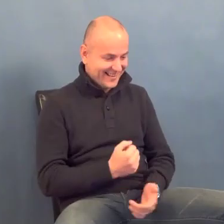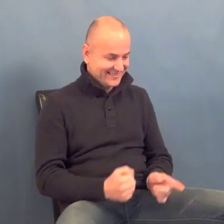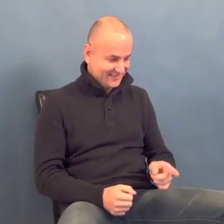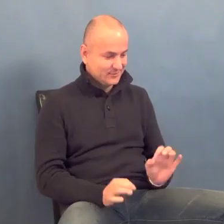To dobrze.